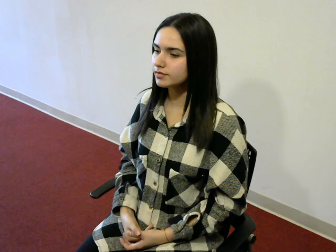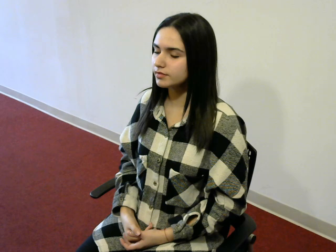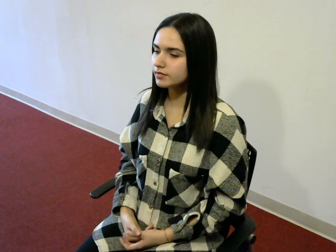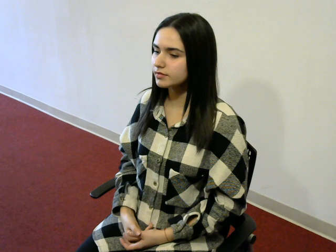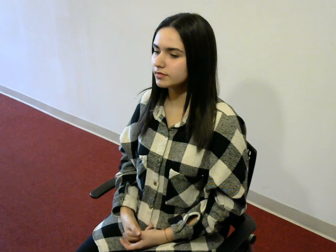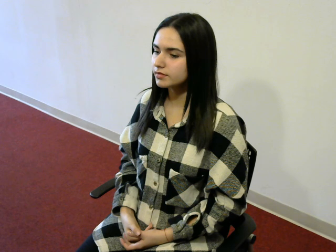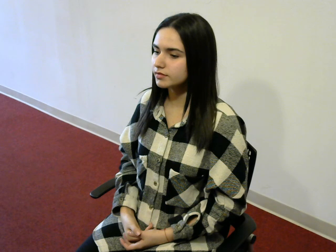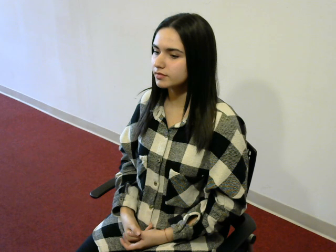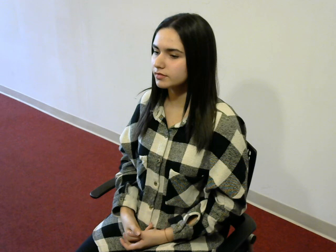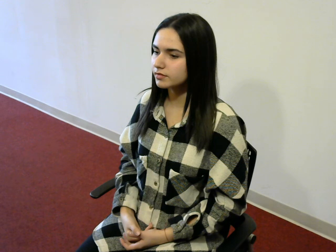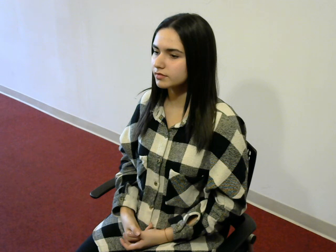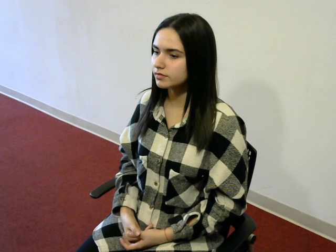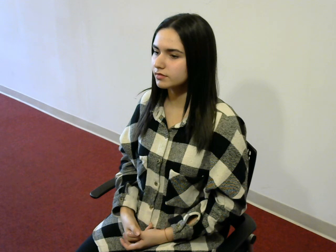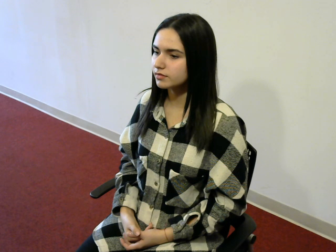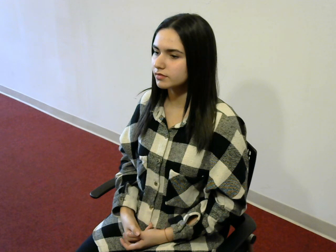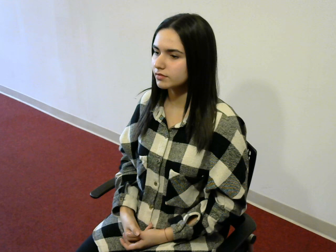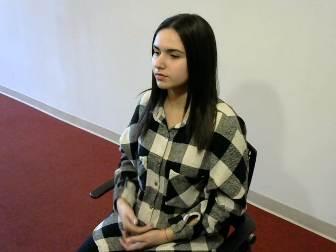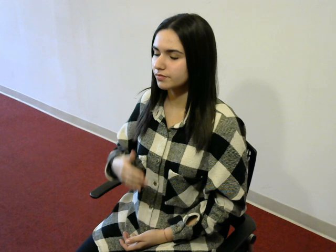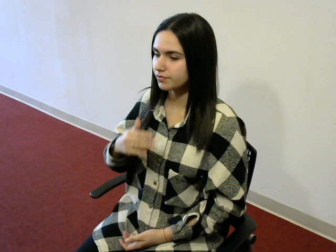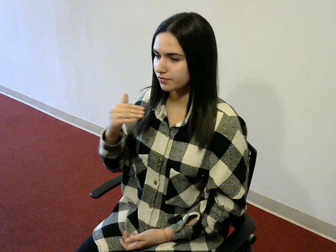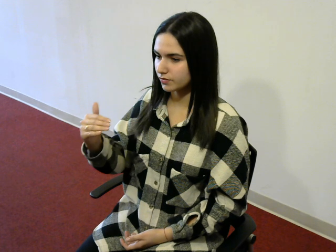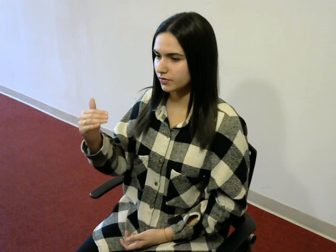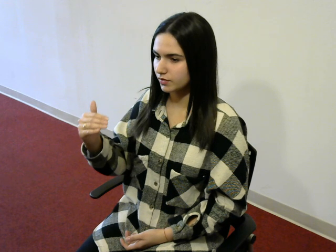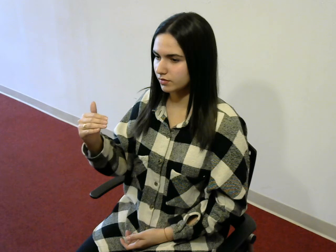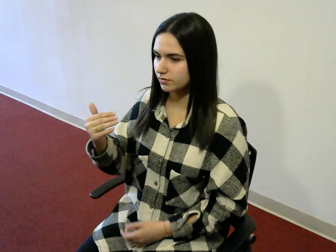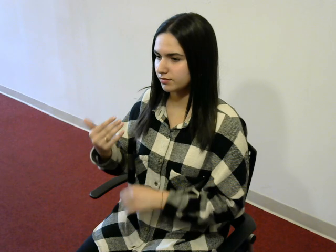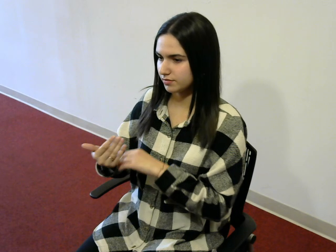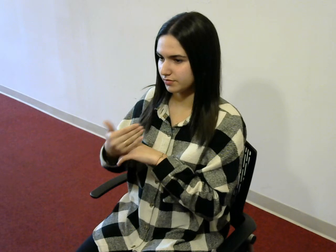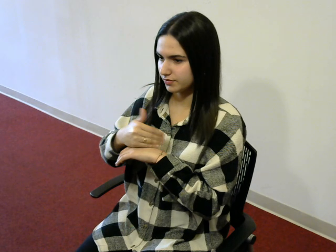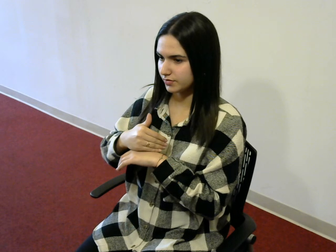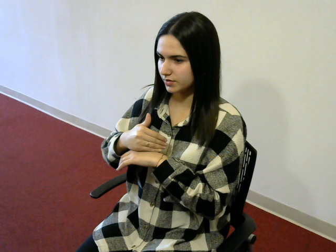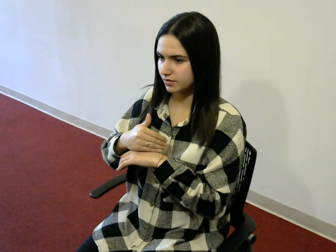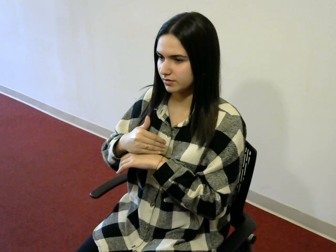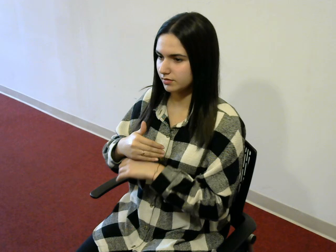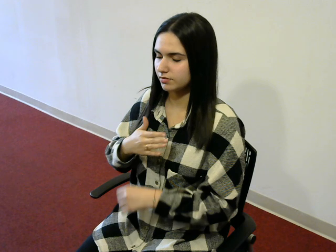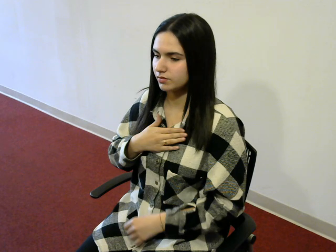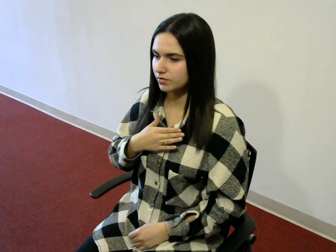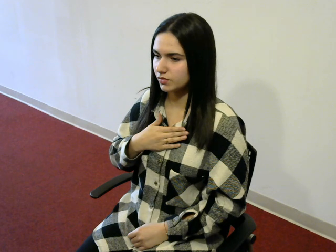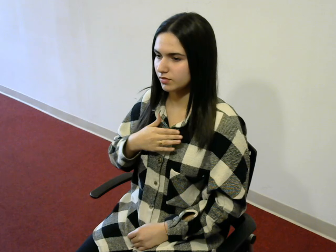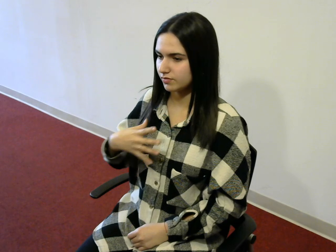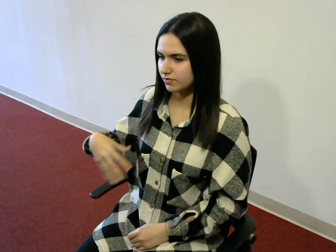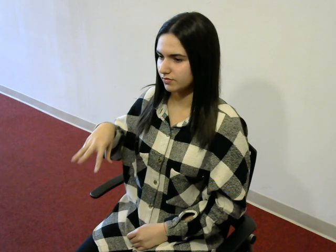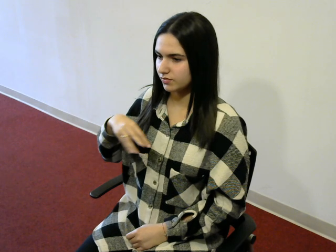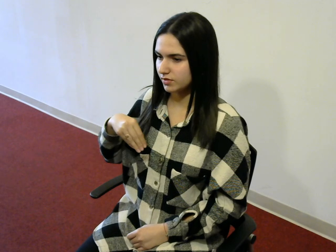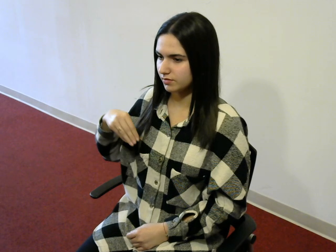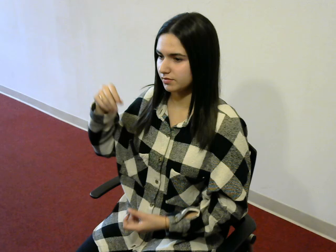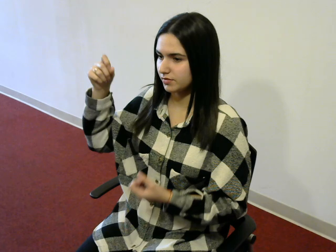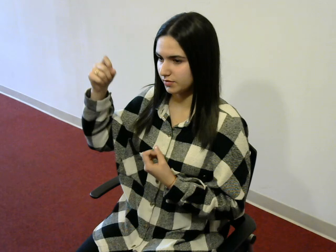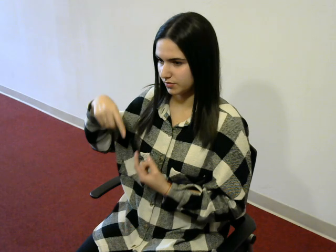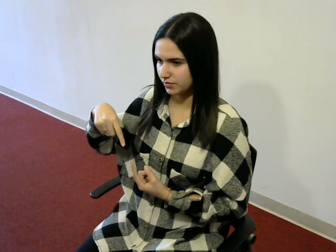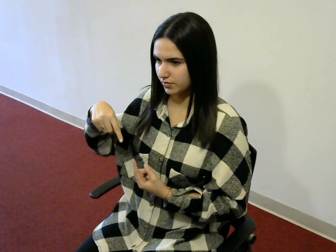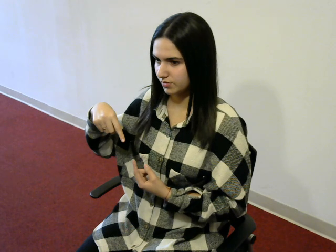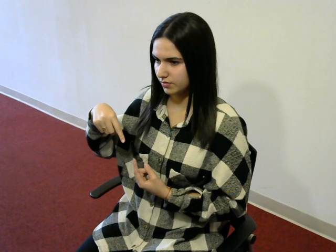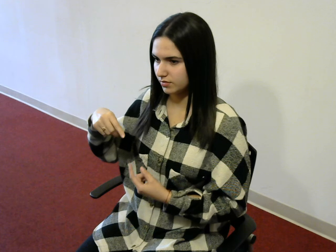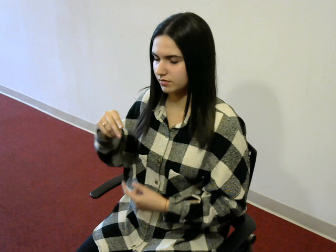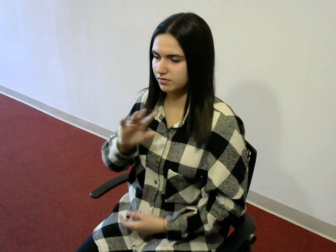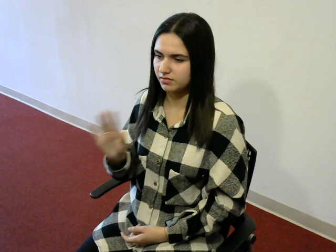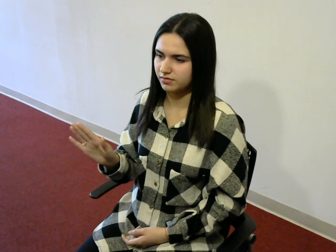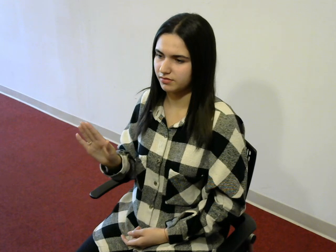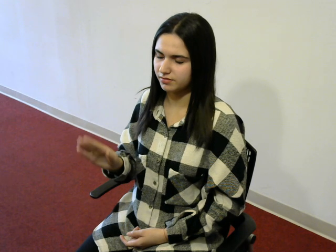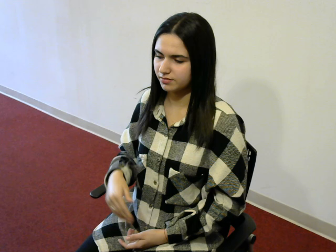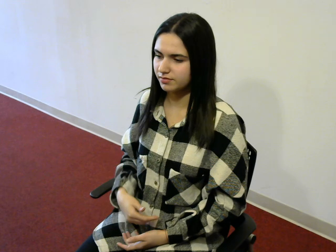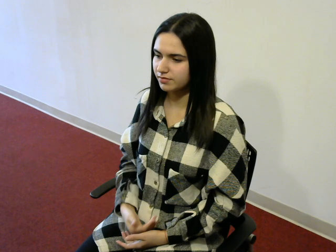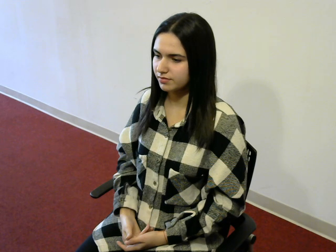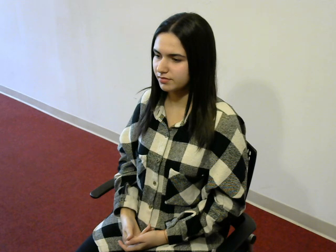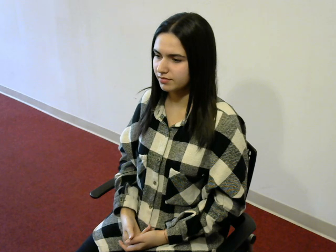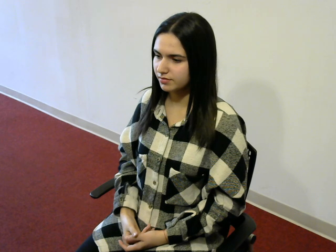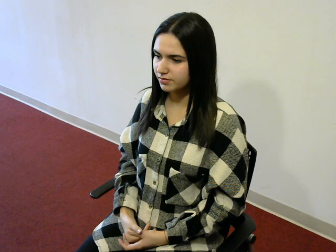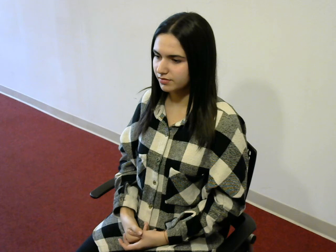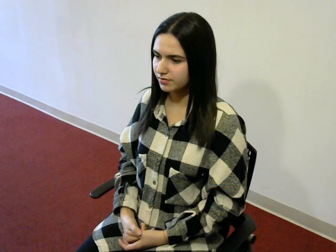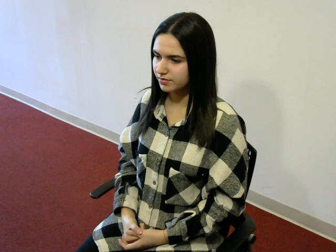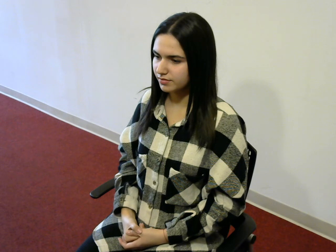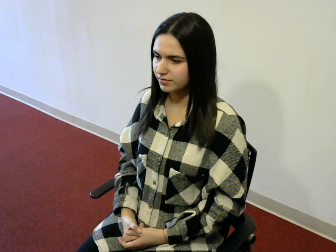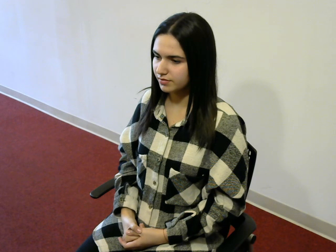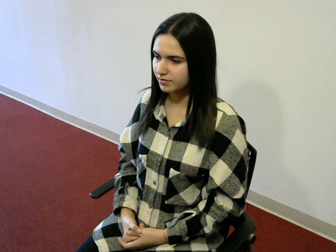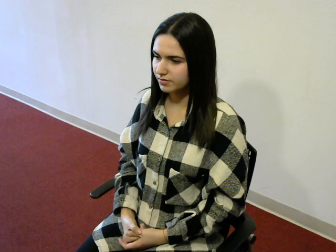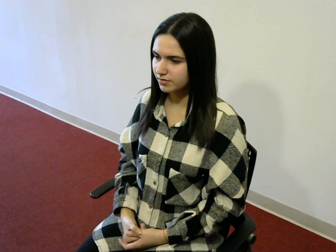Sizin müraciətiniz bizə uyğun deyildir